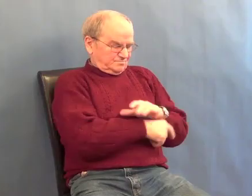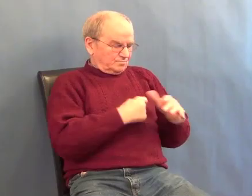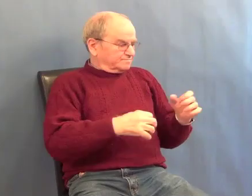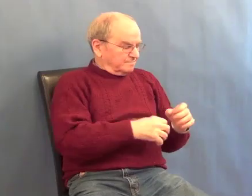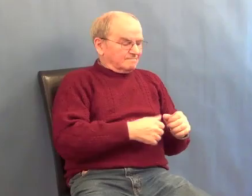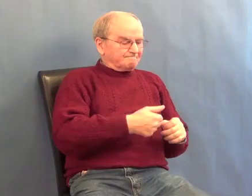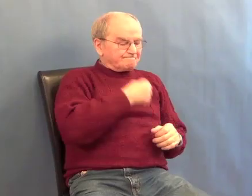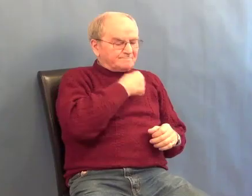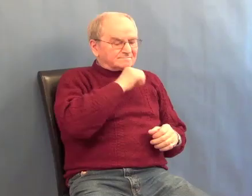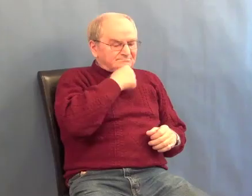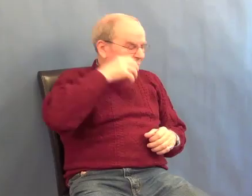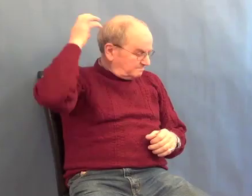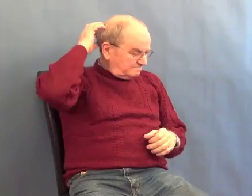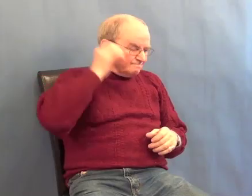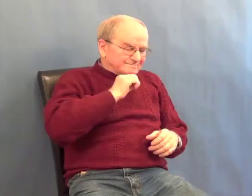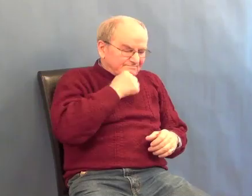Przyszła stara babcia z kokiem na głowie.